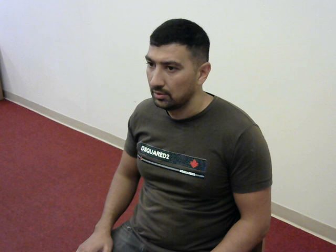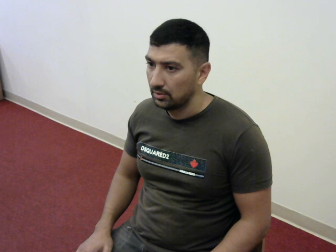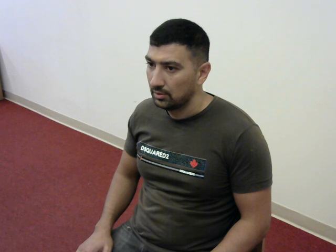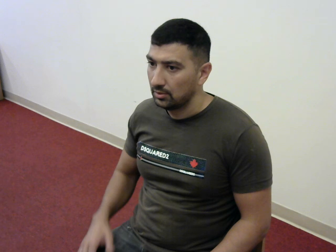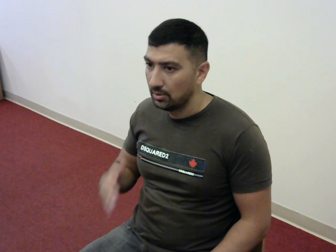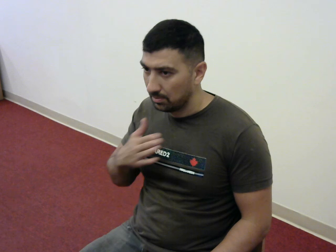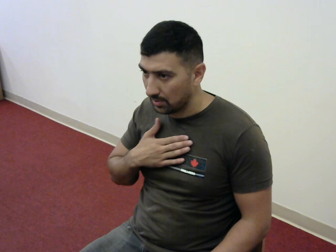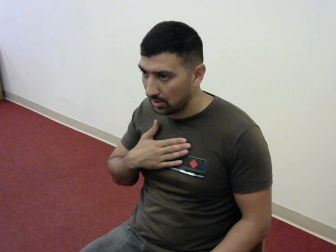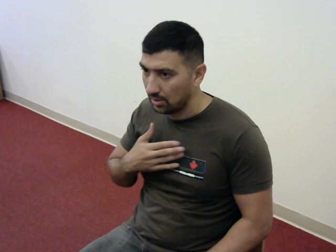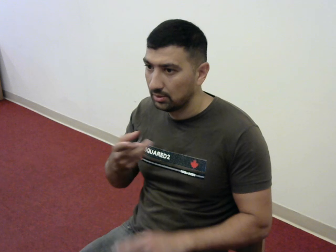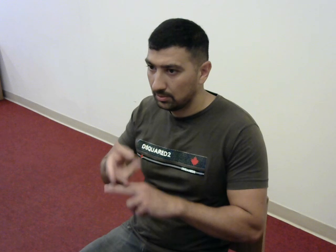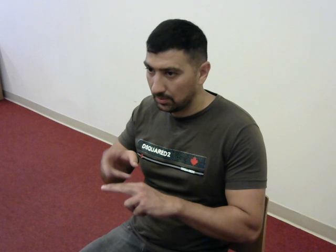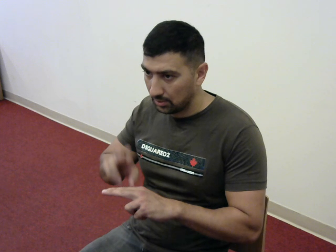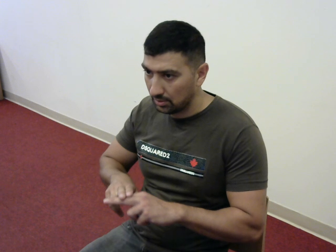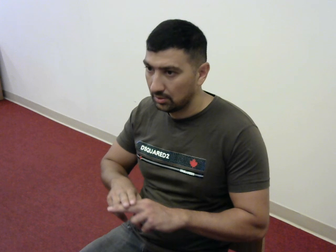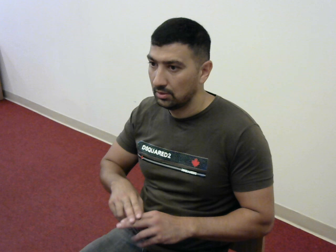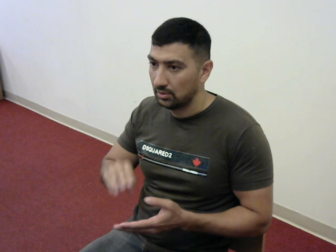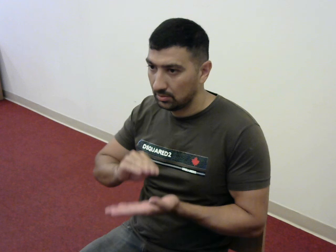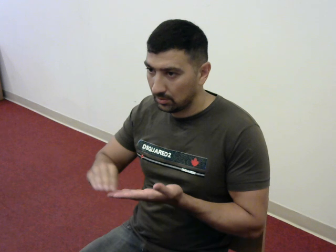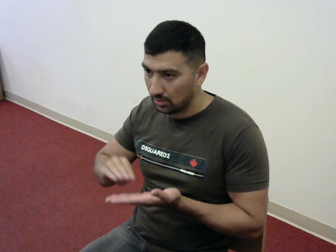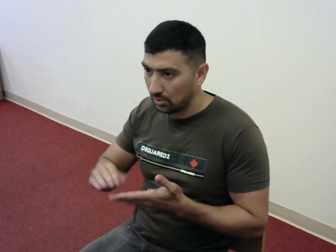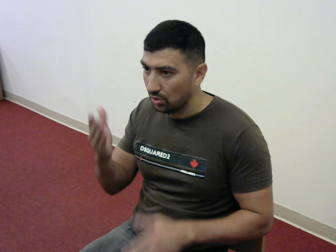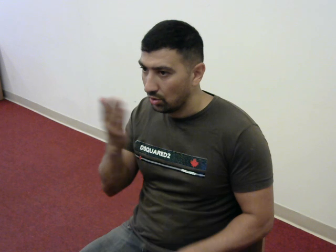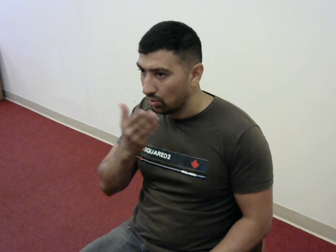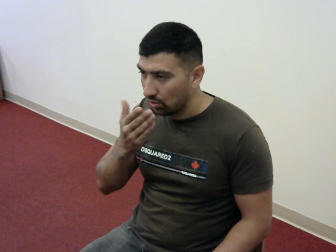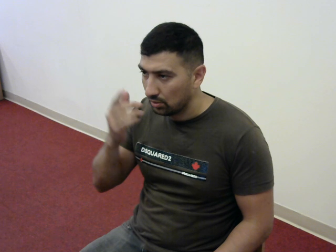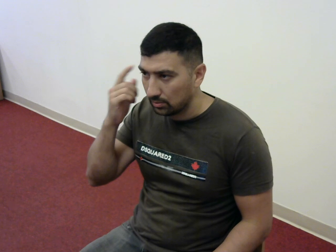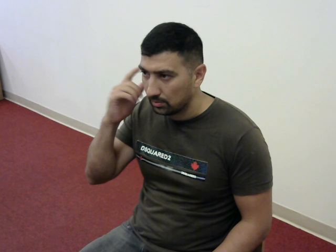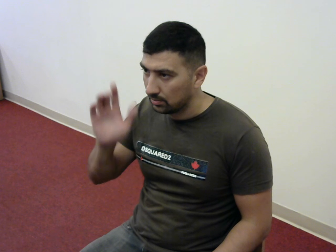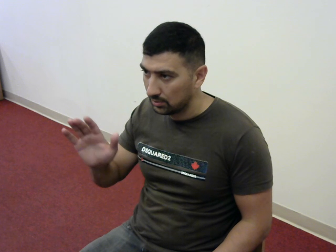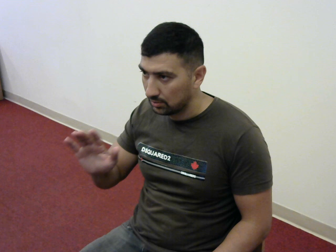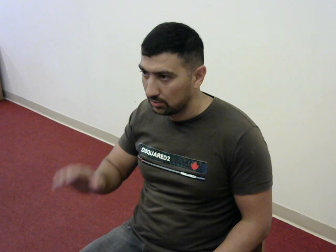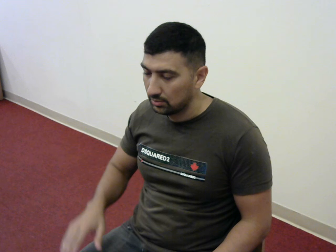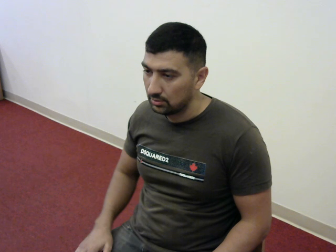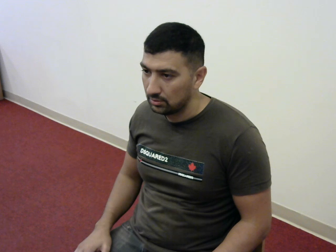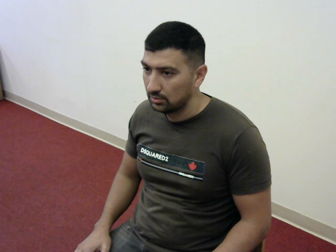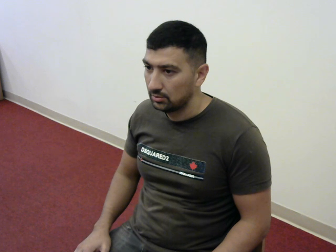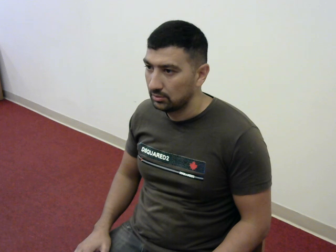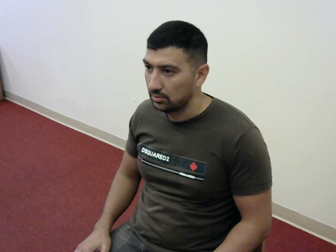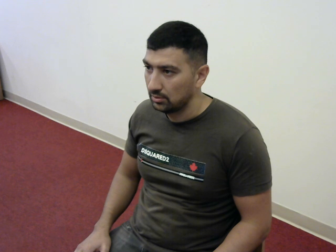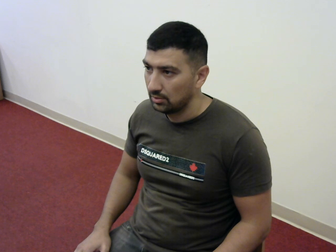Mən bu yazını oxuya bilmirəm